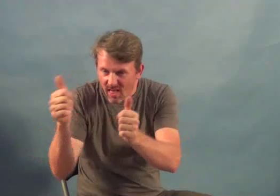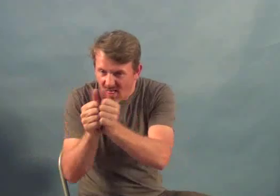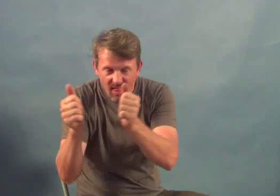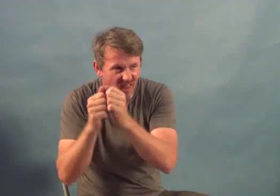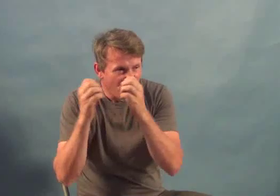Oni byli razem.